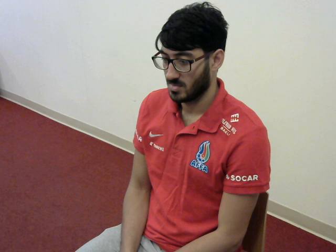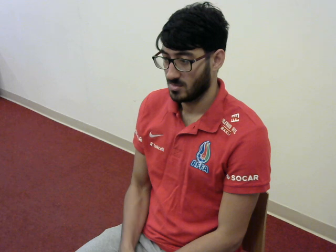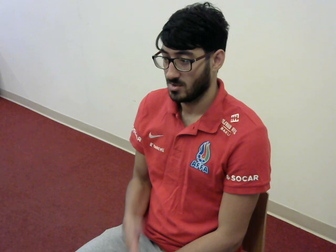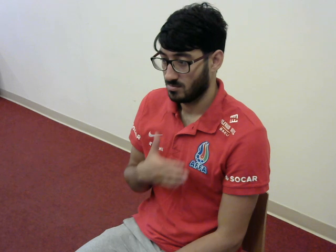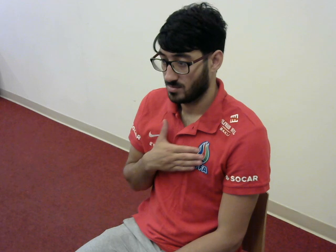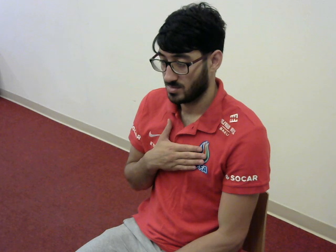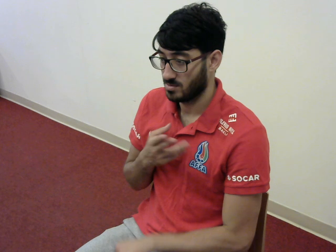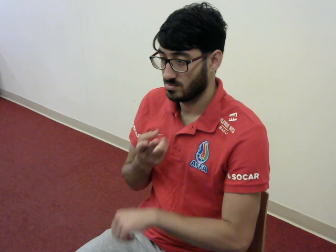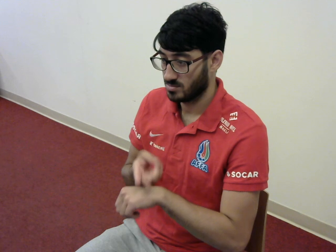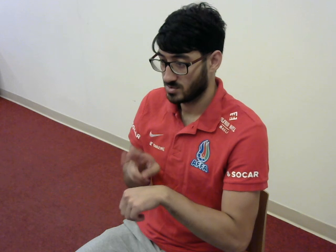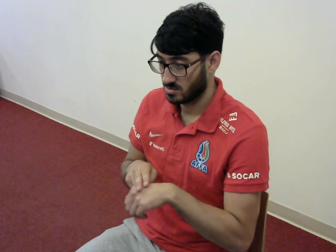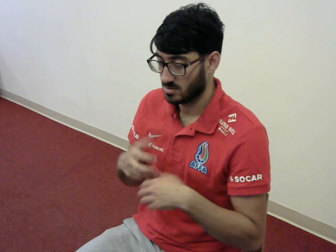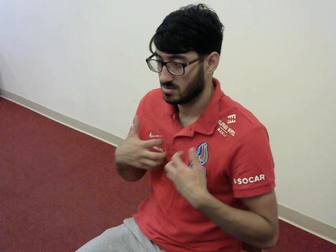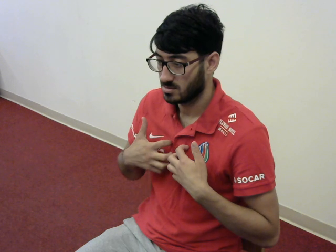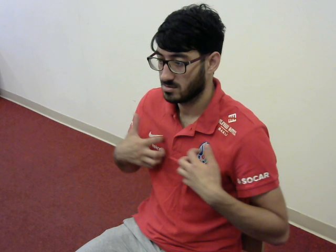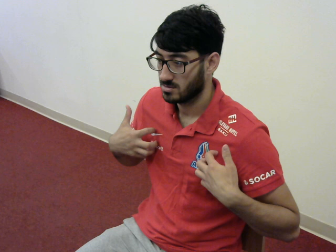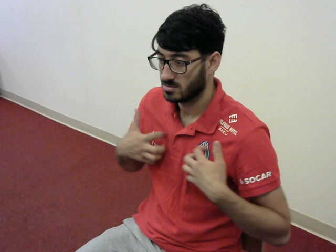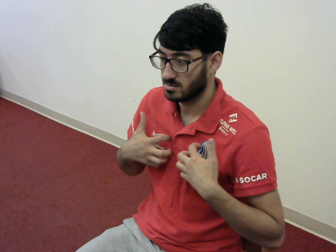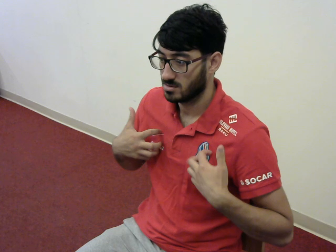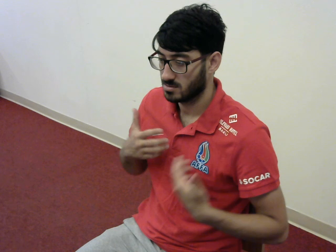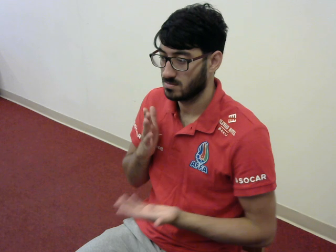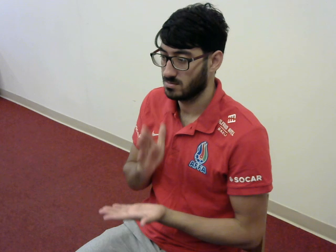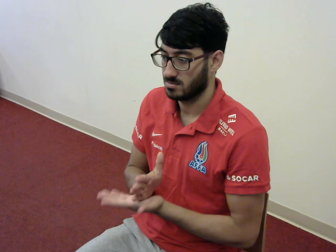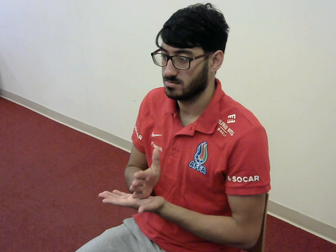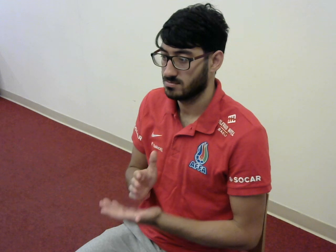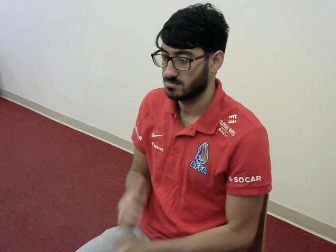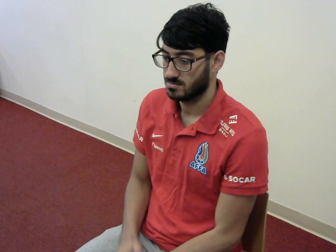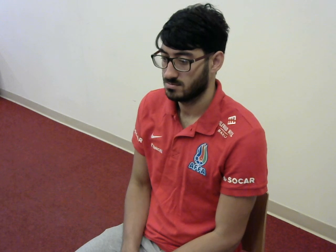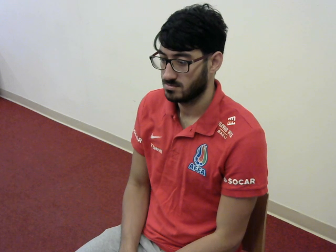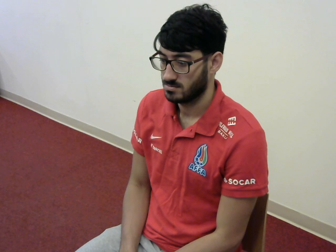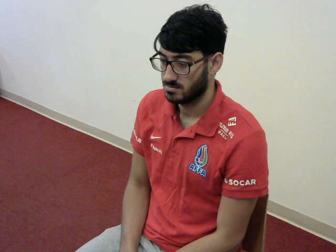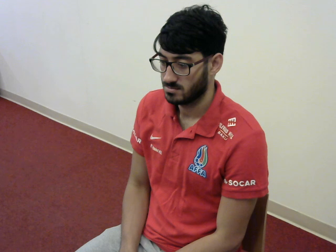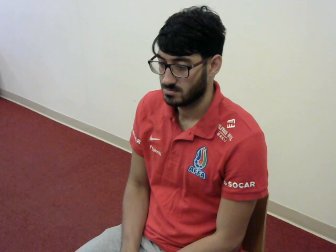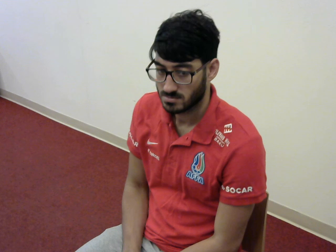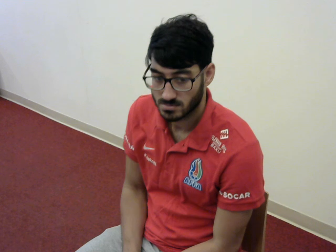Mənim buna alergiyam var